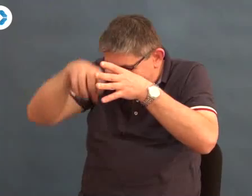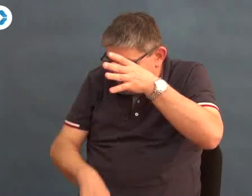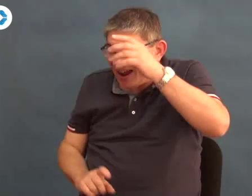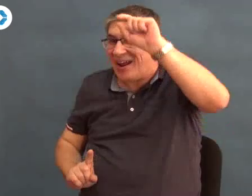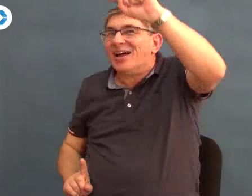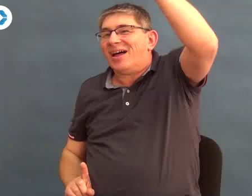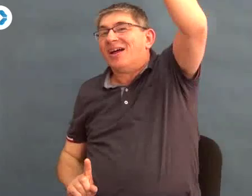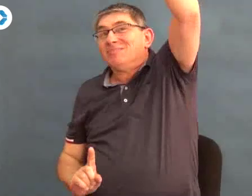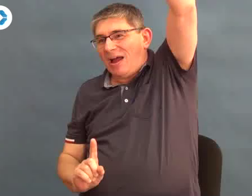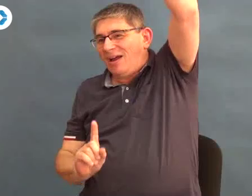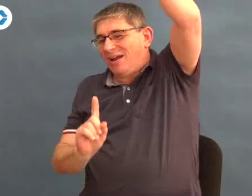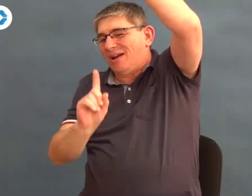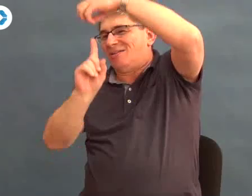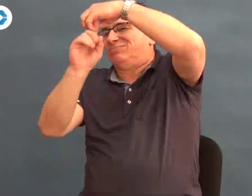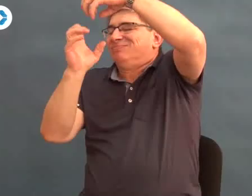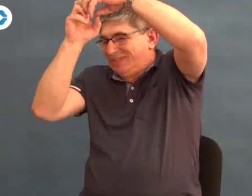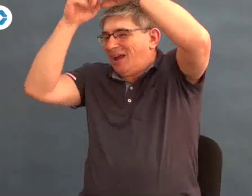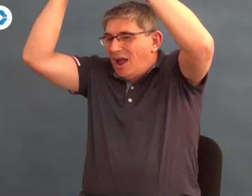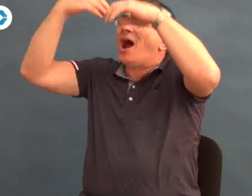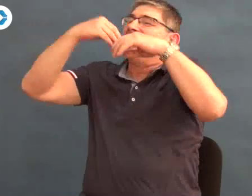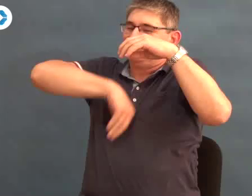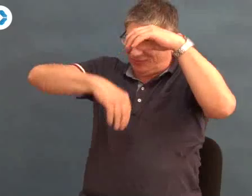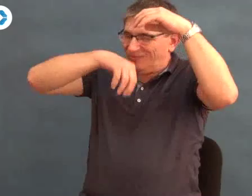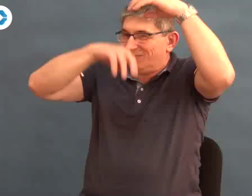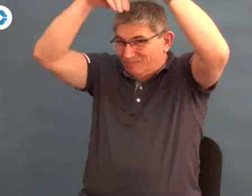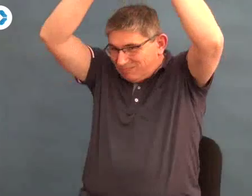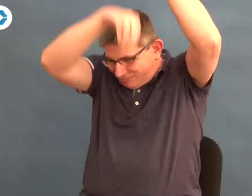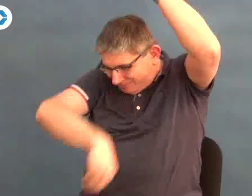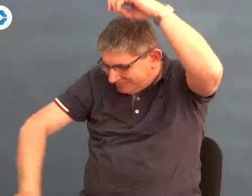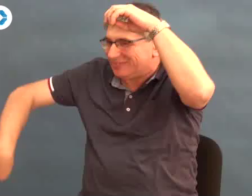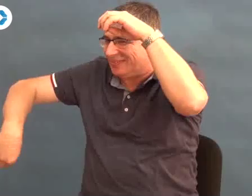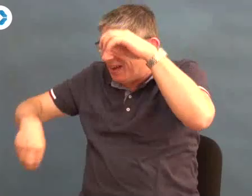Kula wpada do brzucha kota.